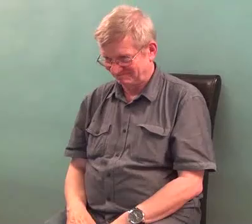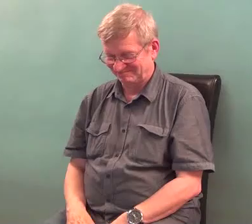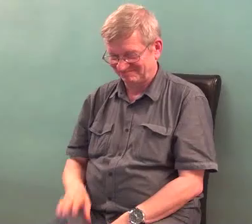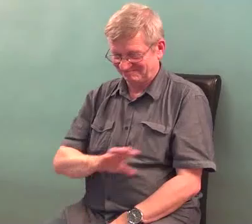Koniec.